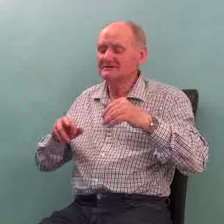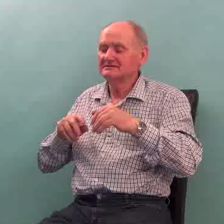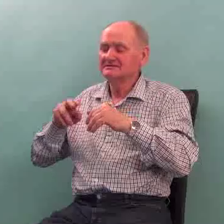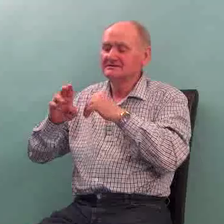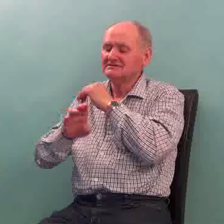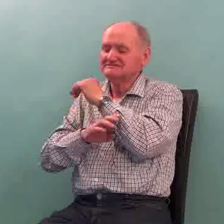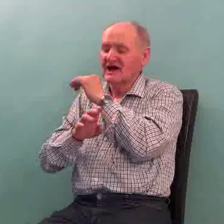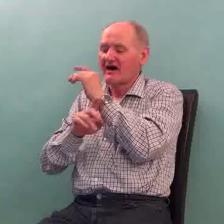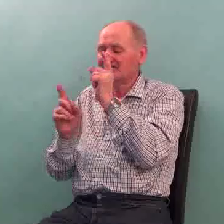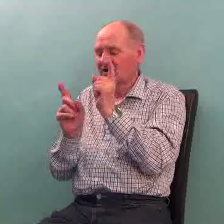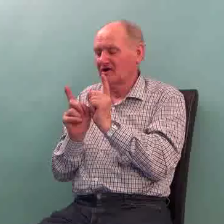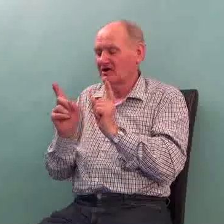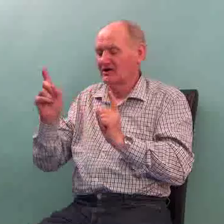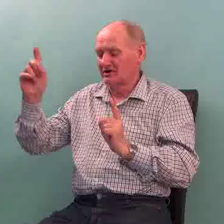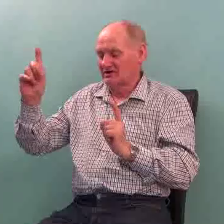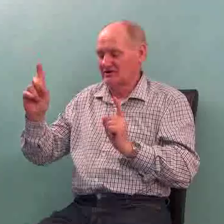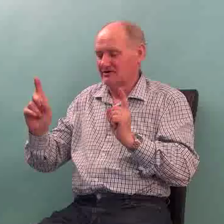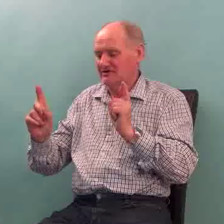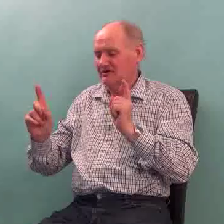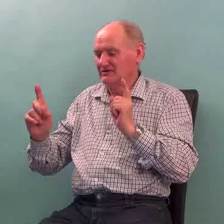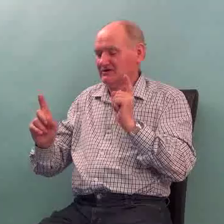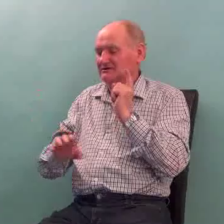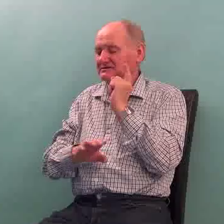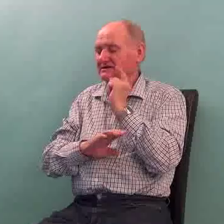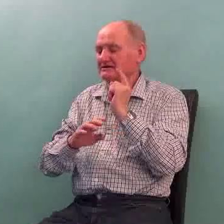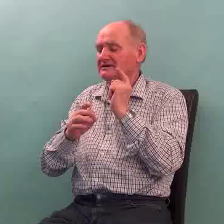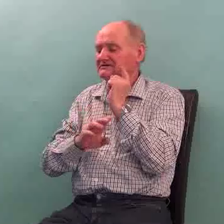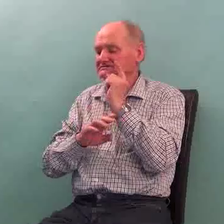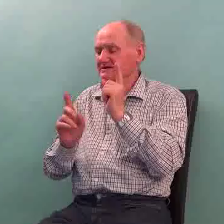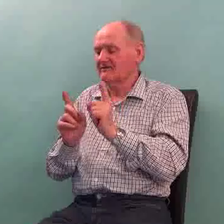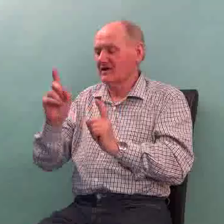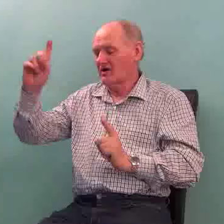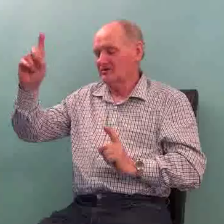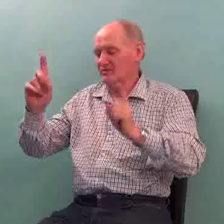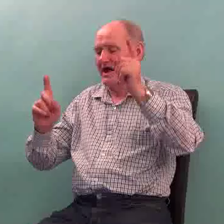Wystają zza niego gałęzie drzewa.